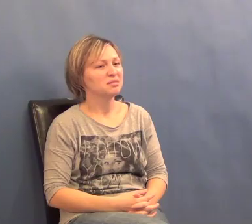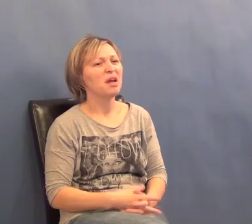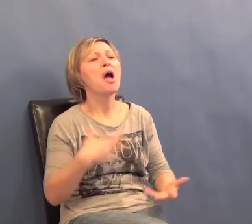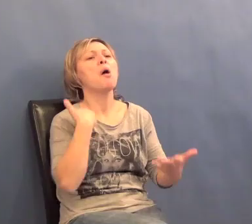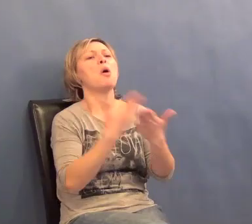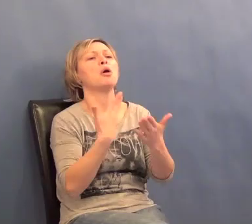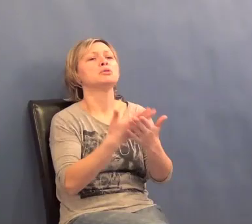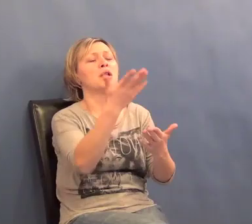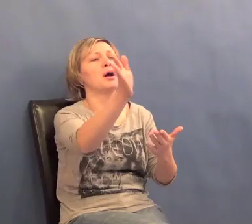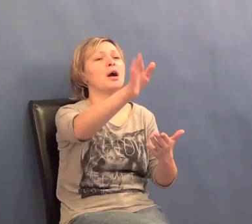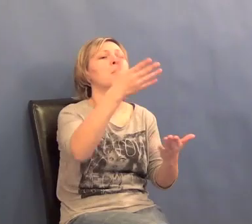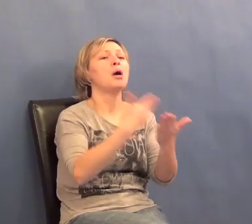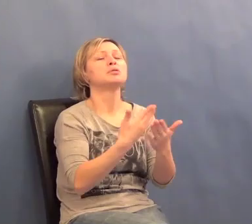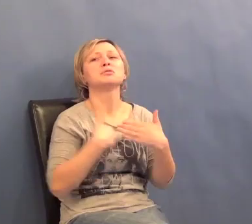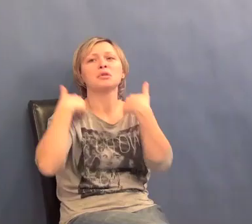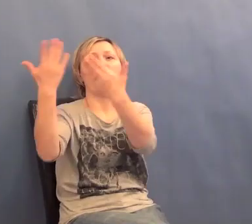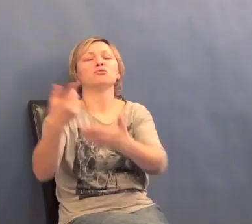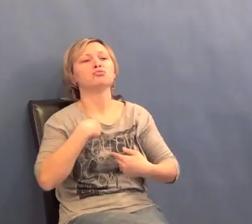A po co mam mu dawać?